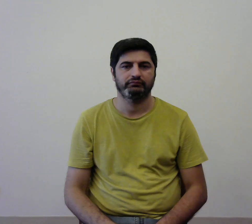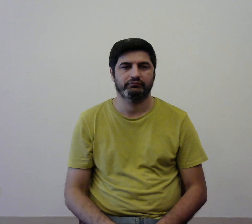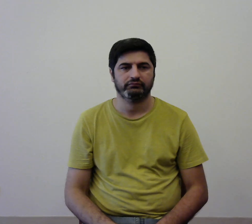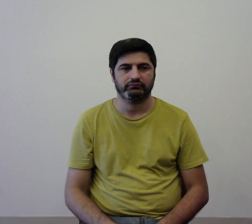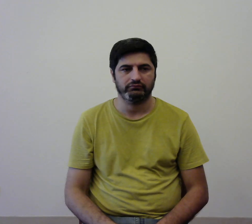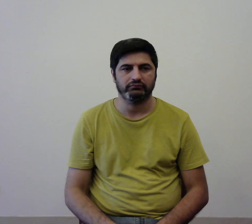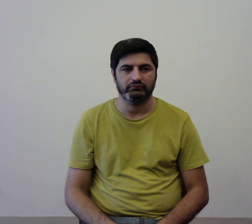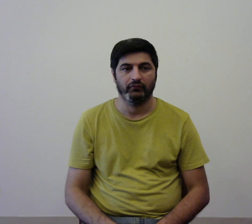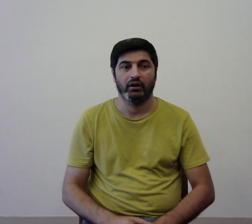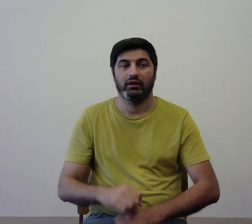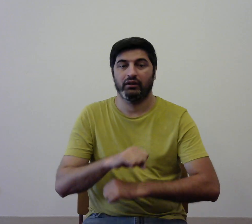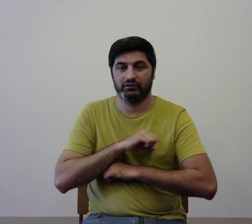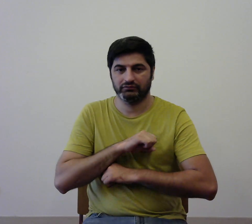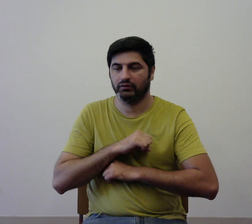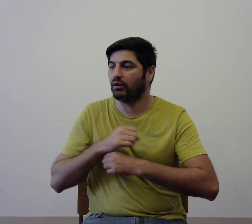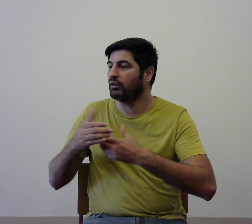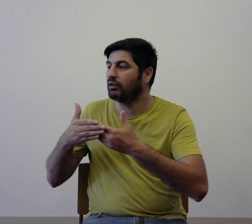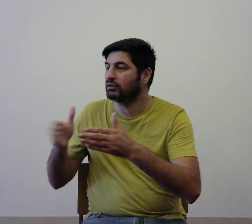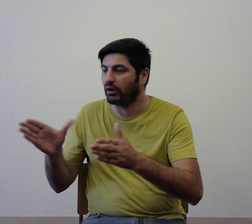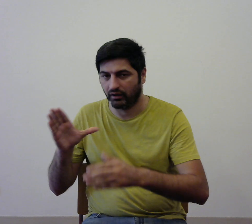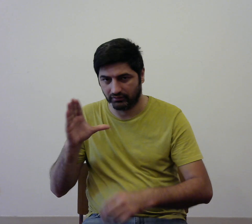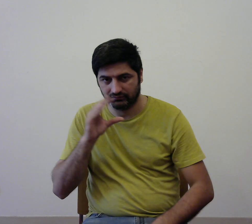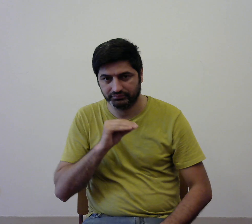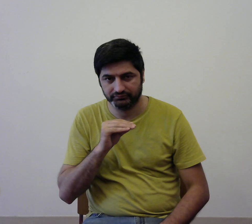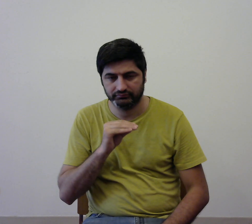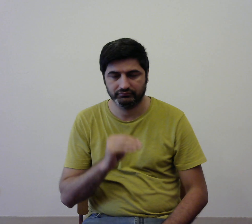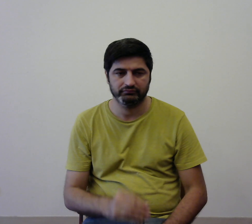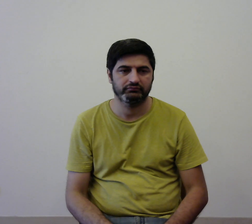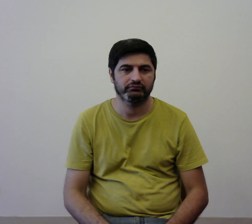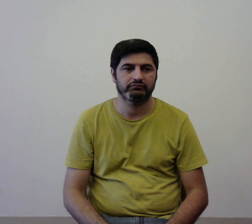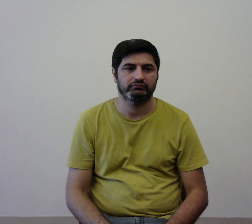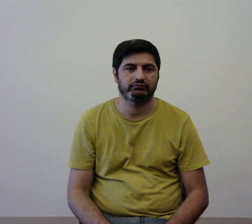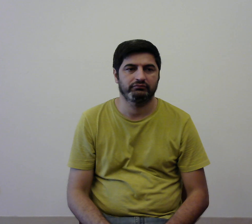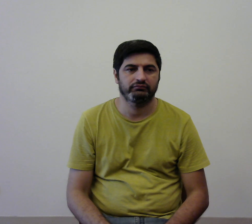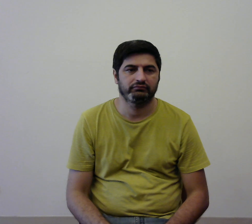Pəncərəni aça bilərsinizmi?